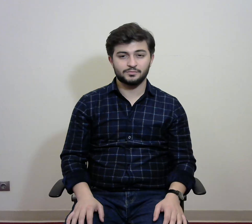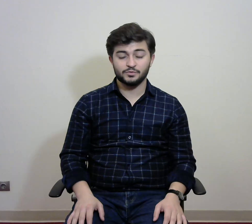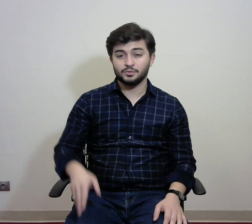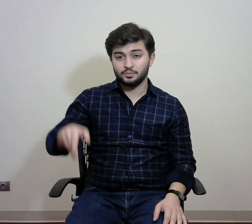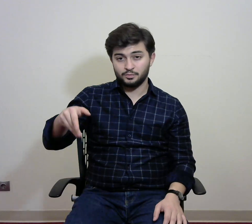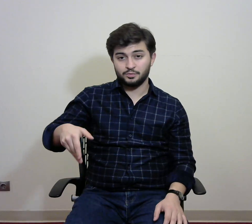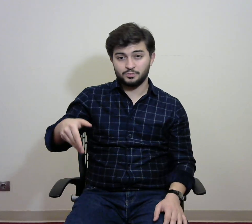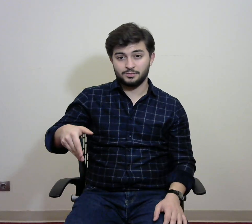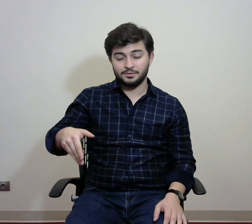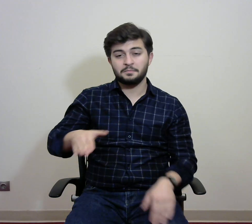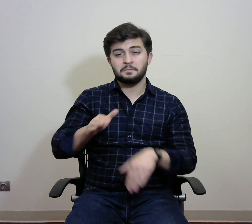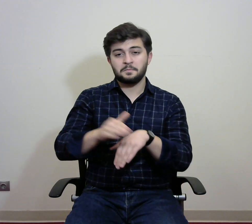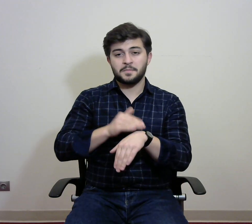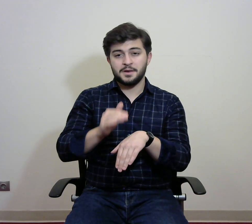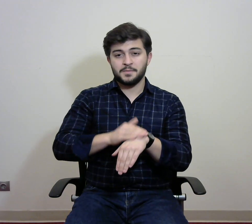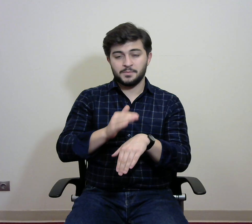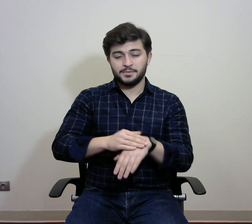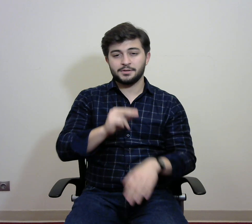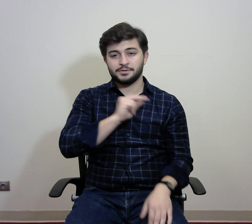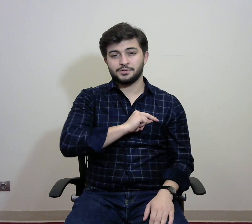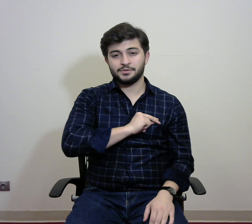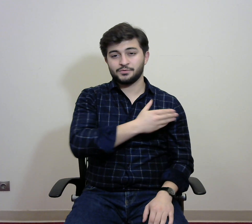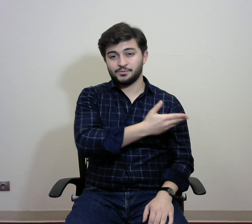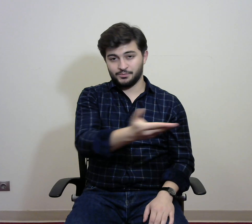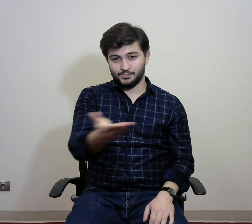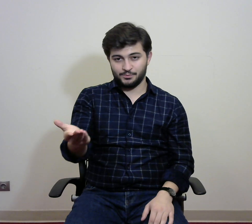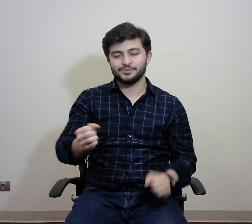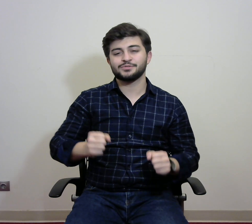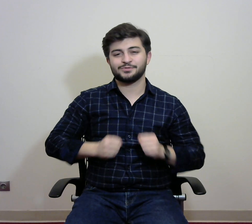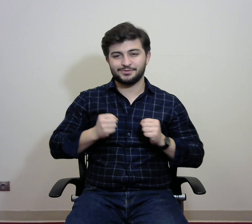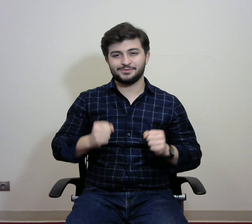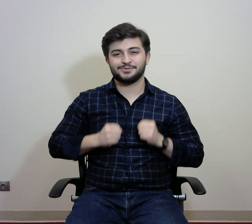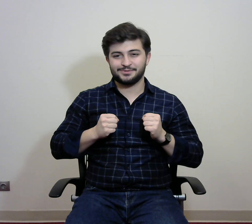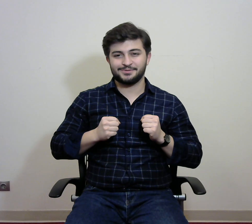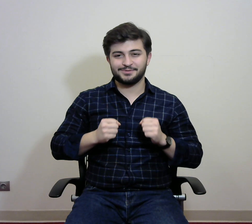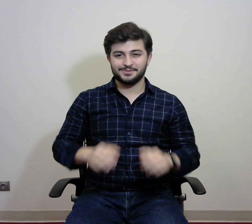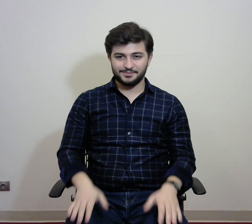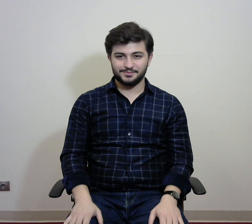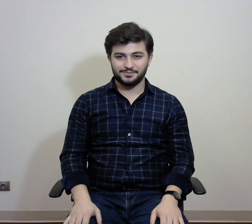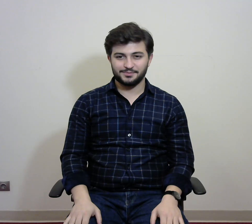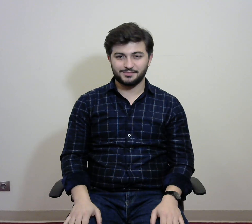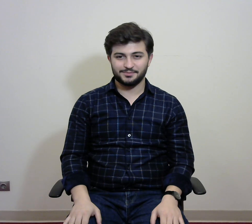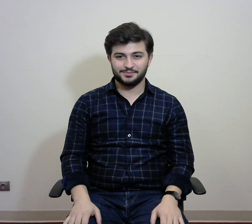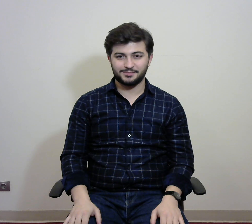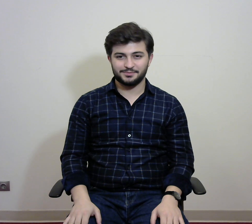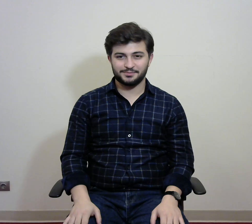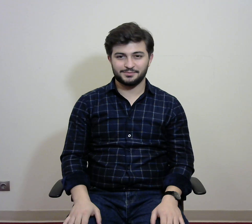Burda mehriban işçilər çalışır